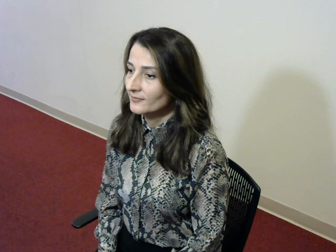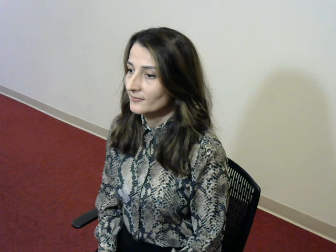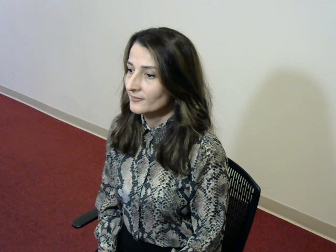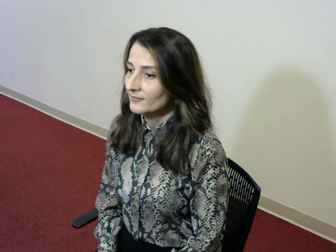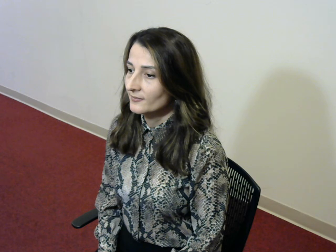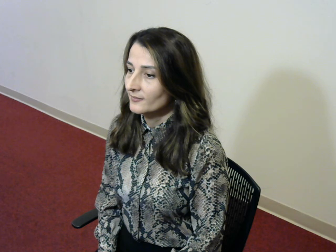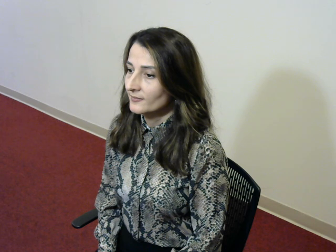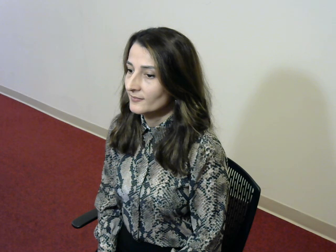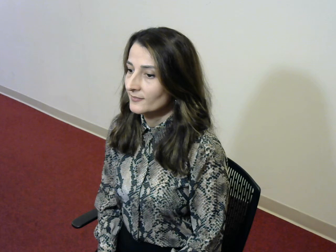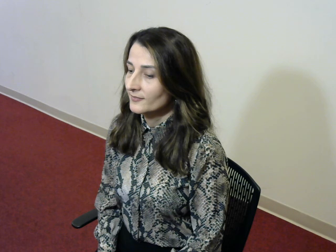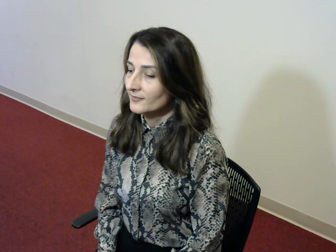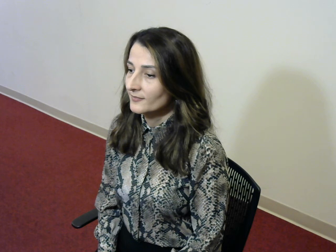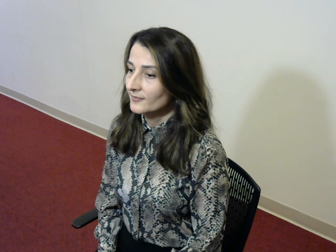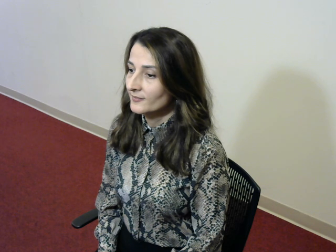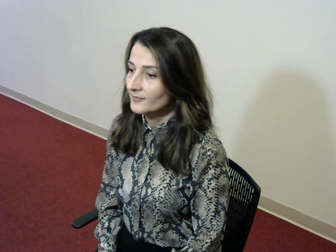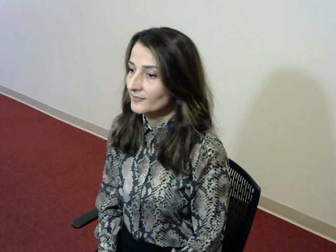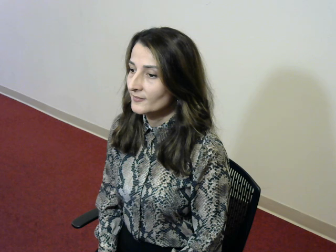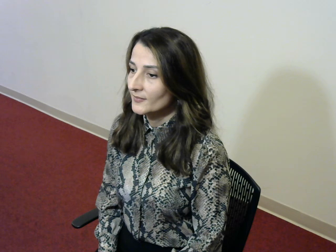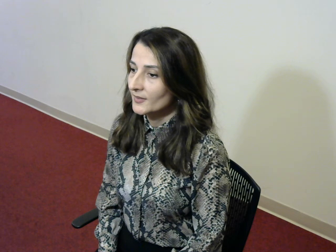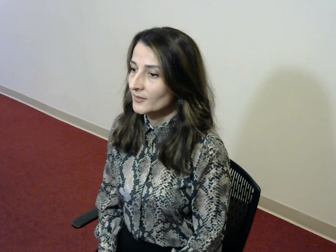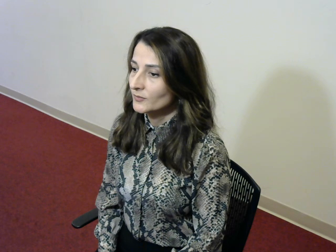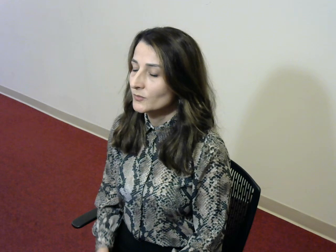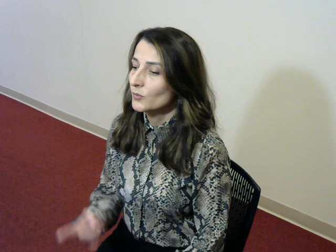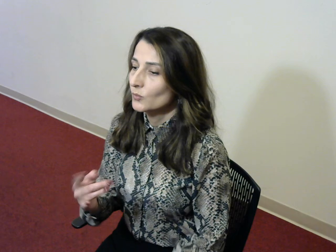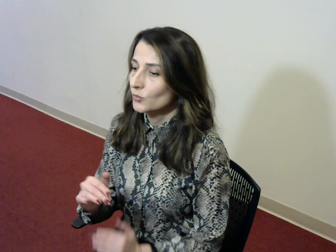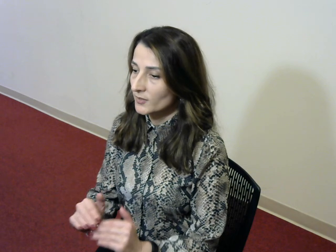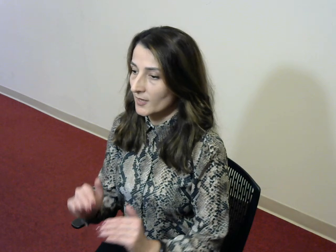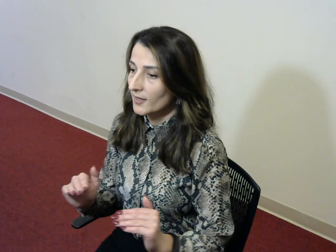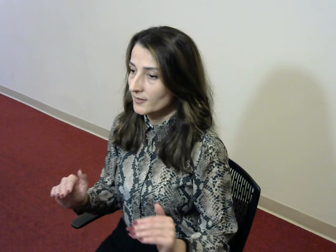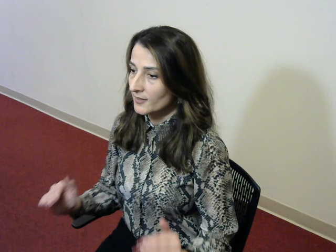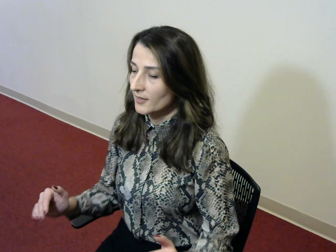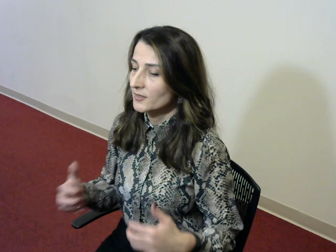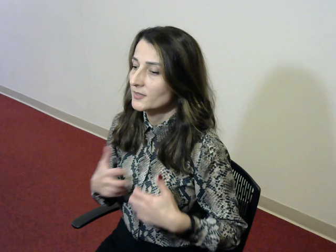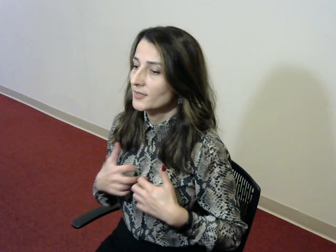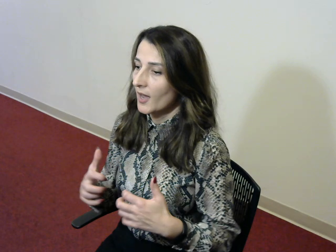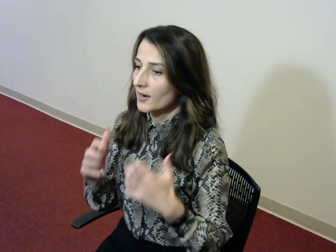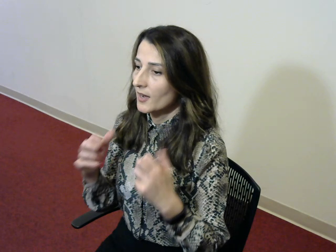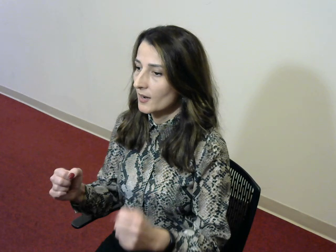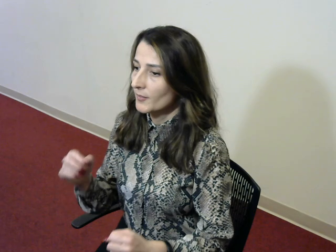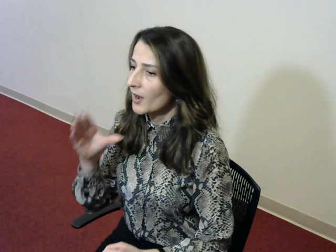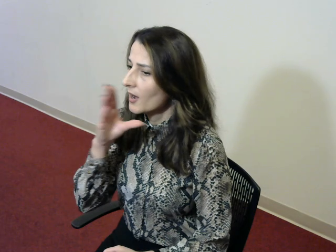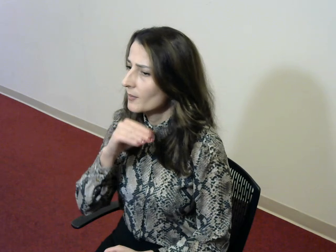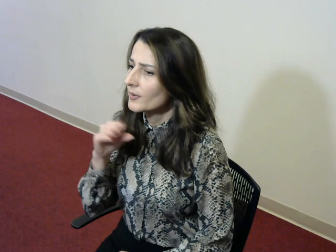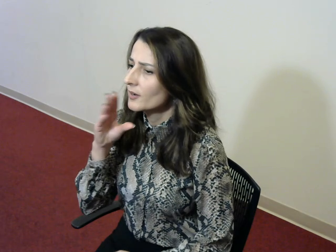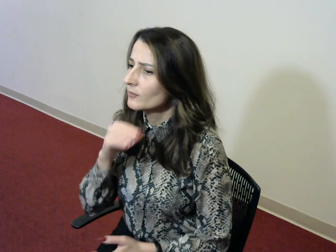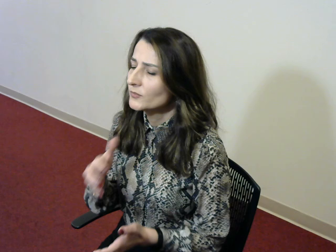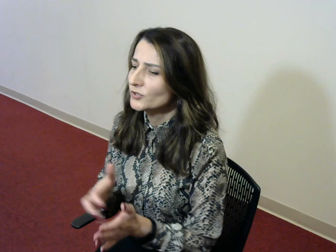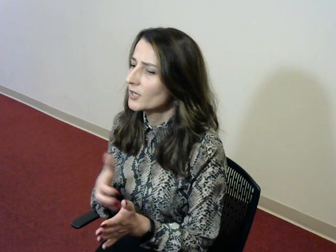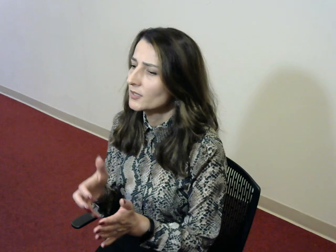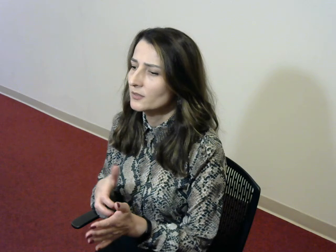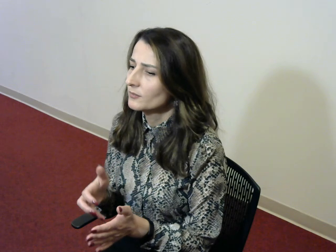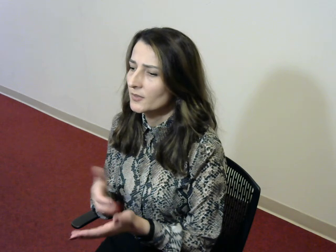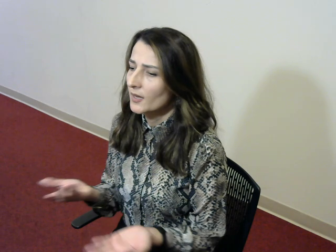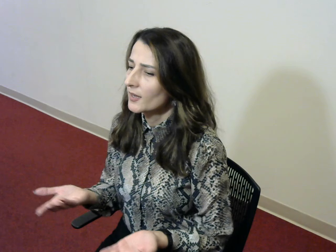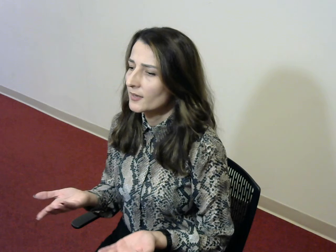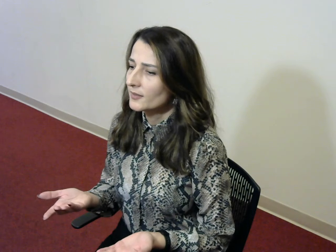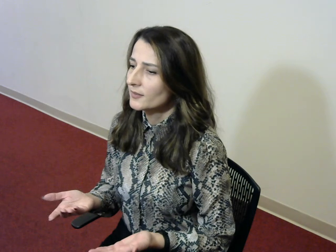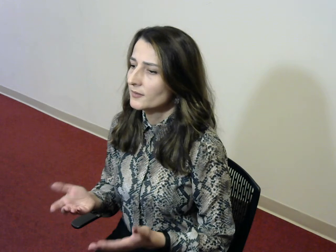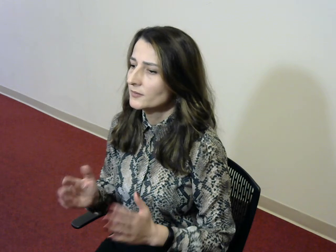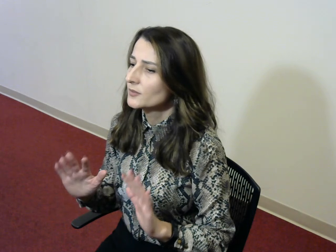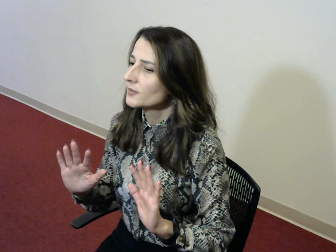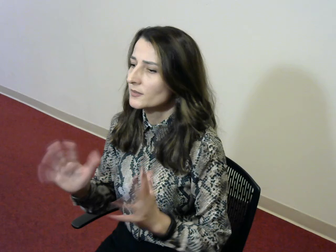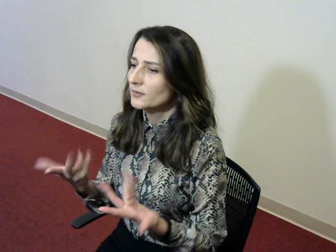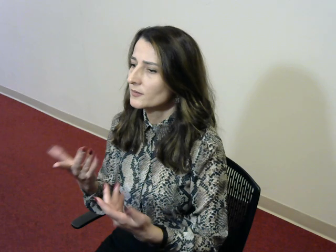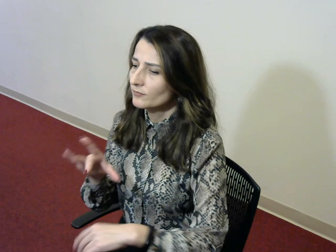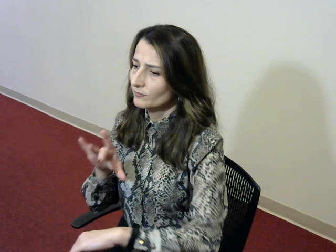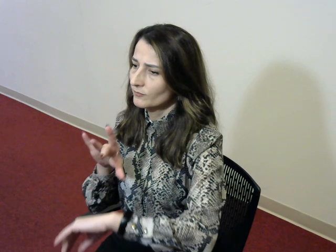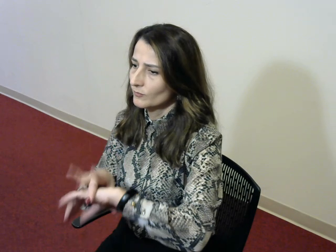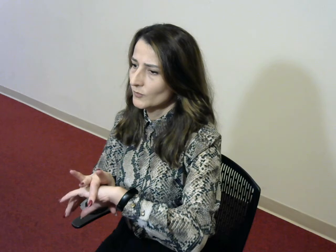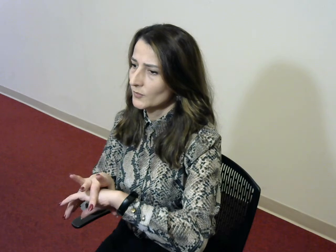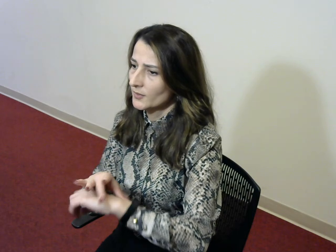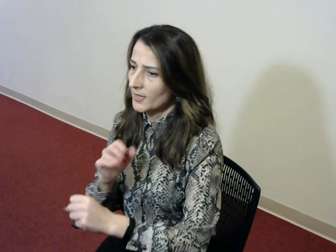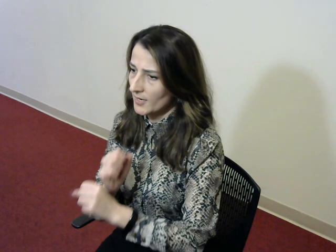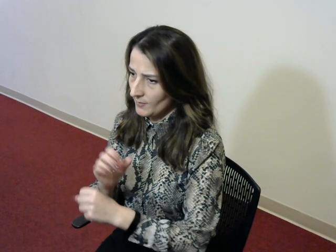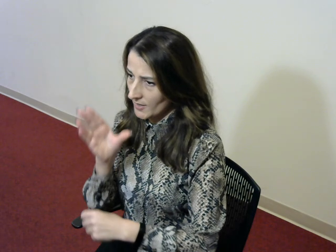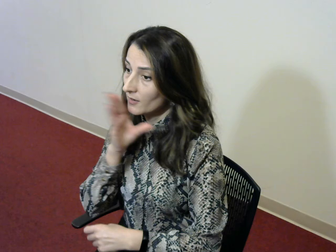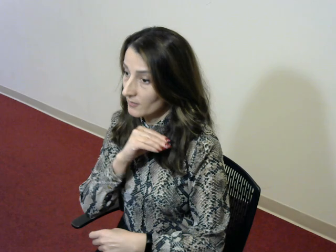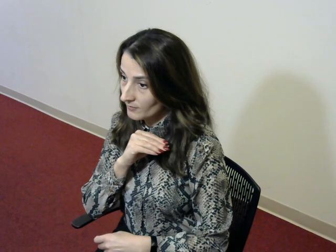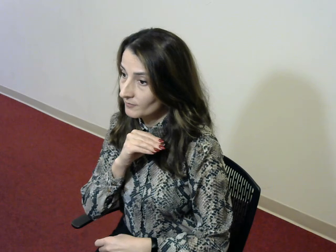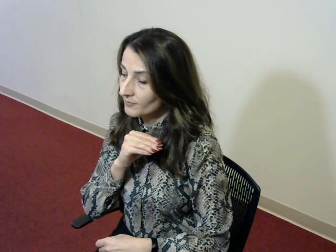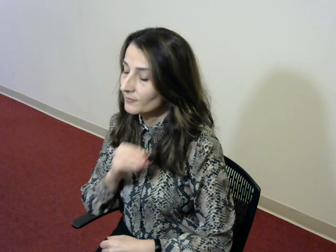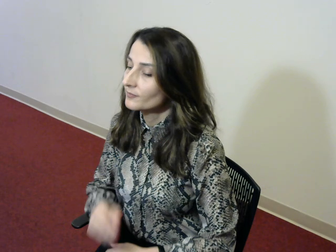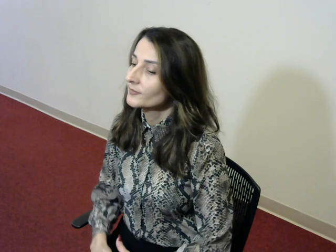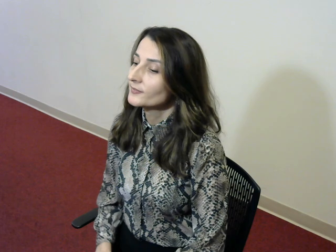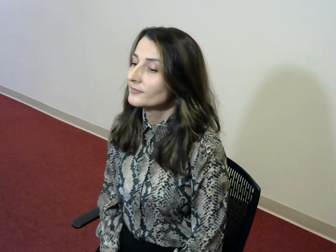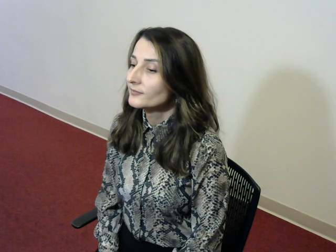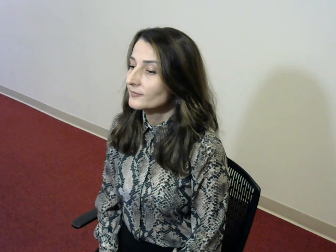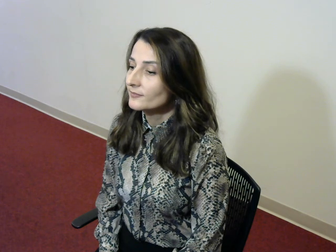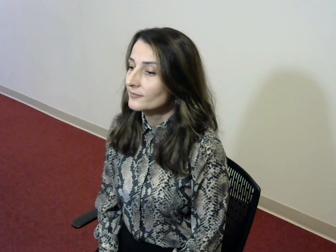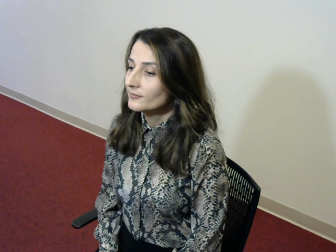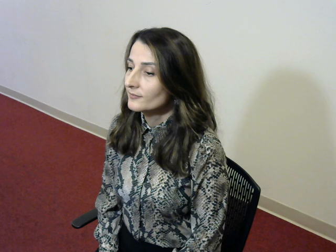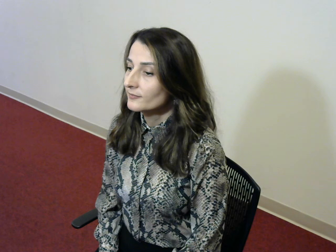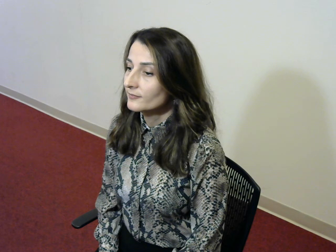Uşaqların sağlamlıq imkanlarının məhdudluğu hansı hallarda müəyyən edilir?